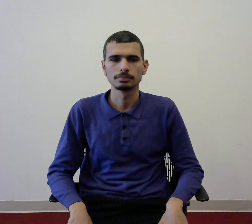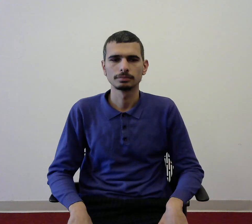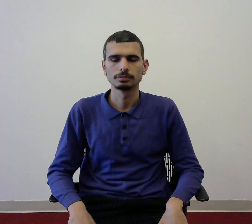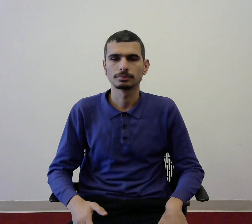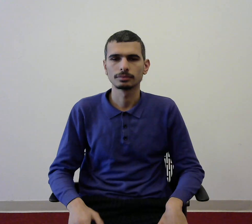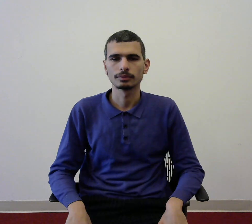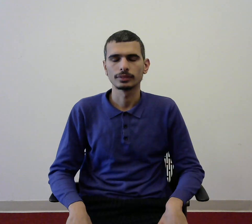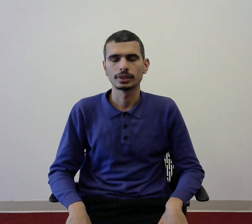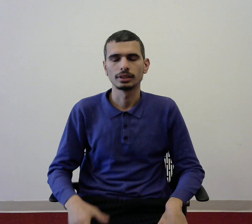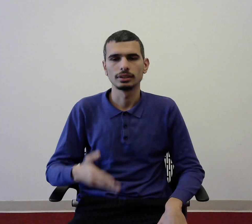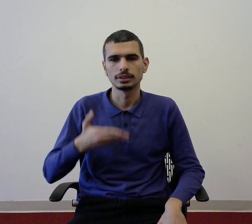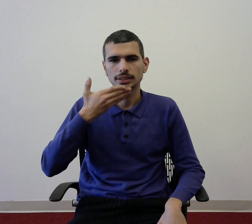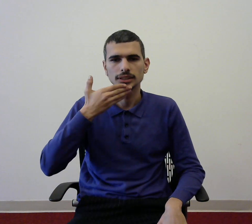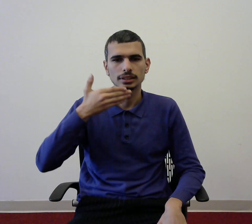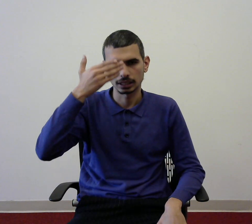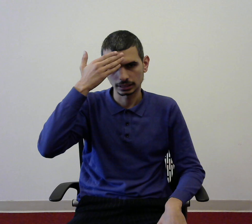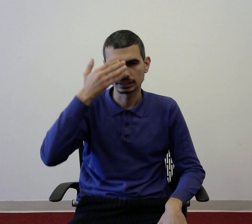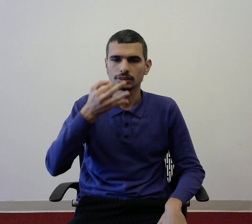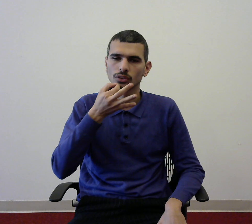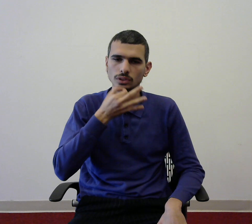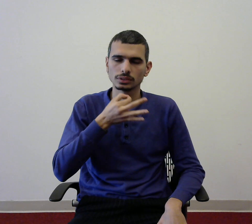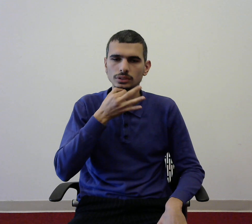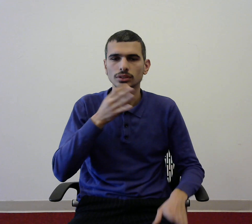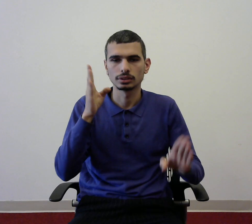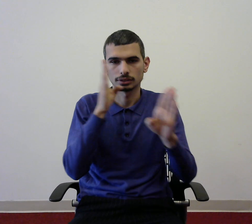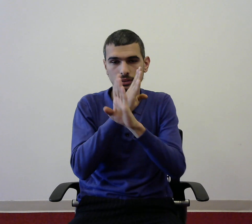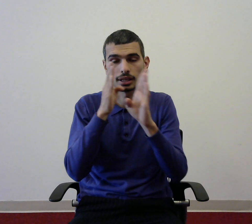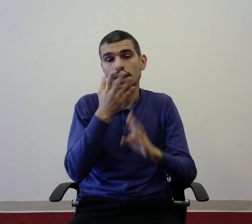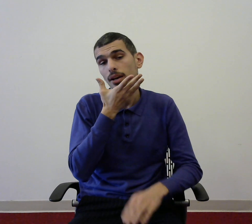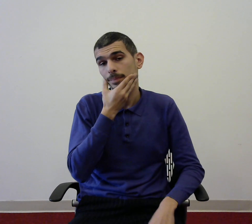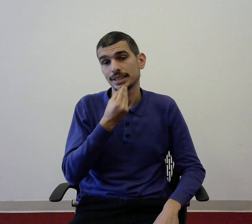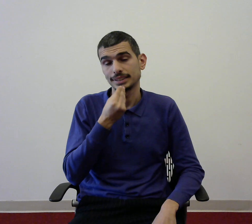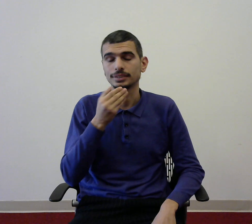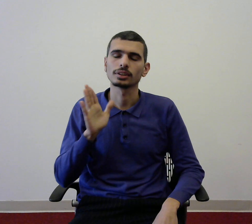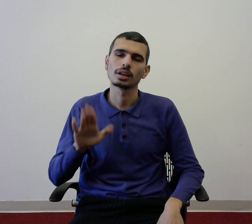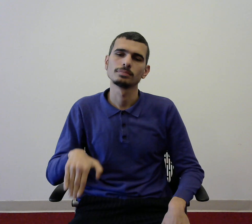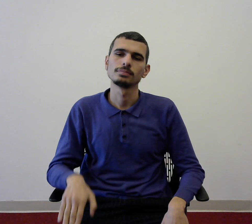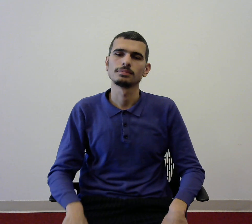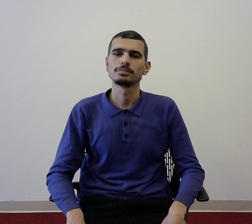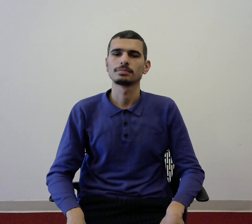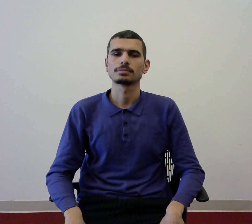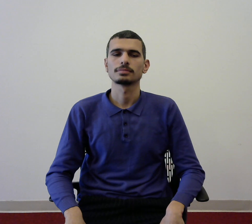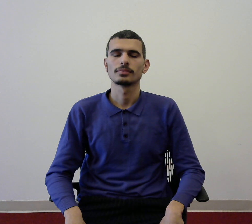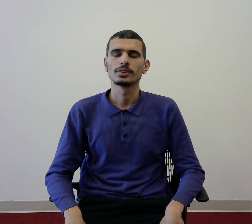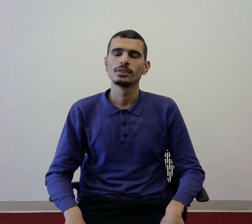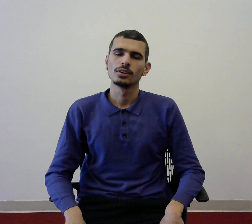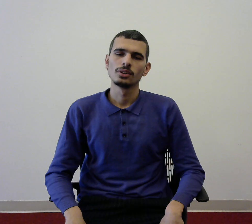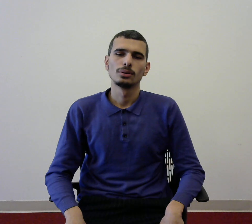Yazda havalar qəşəng olur